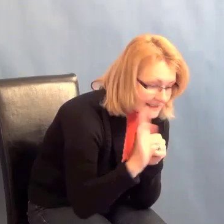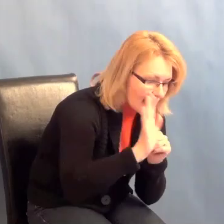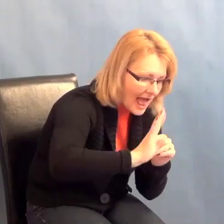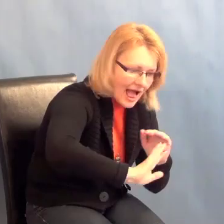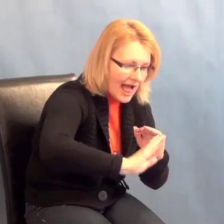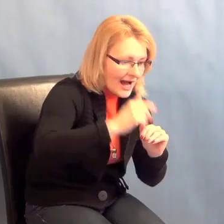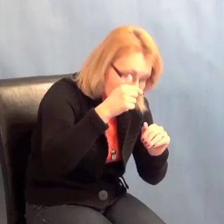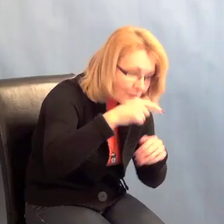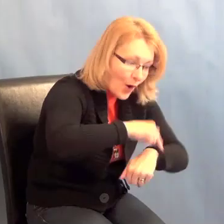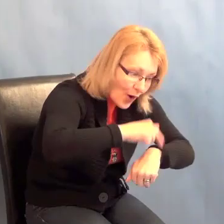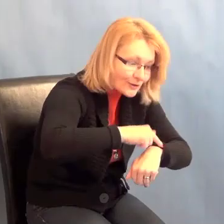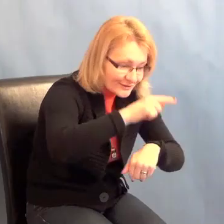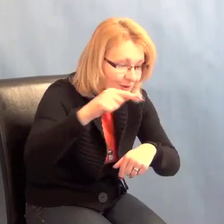Nie, musi być godzina właściwa.